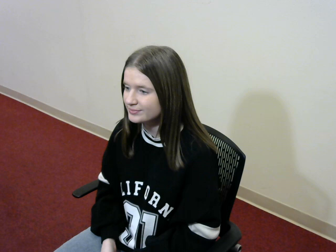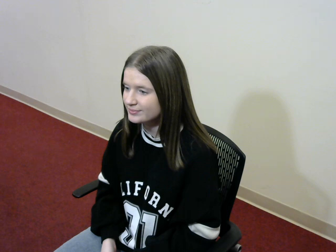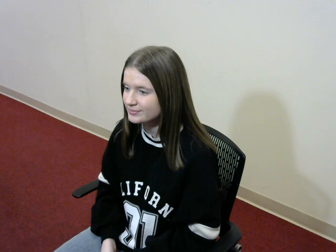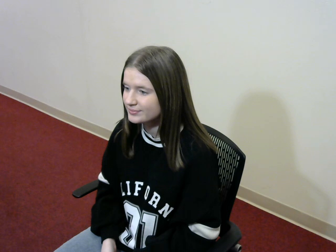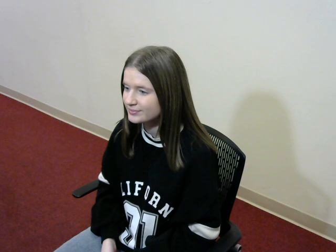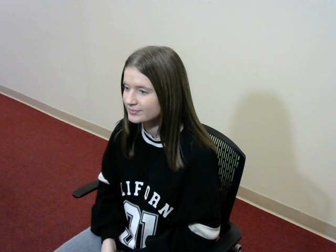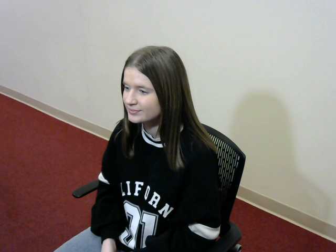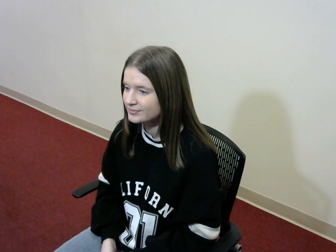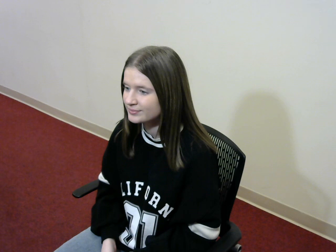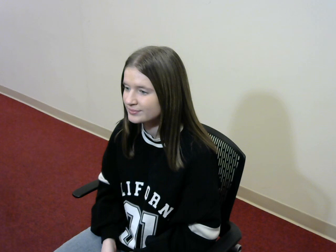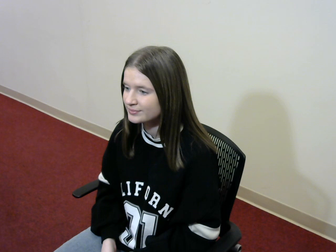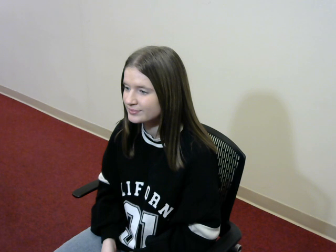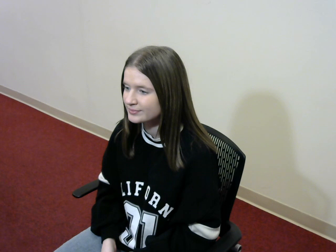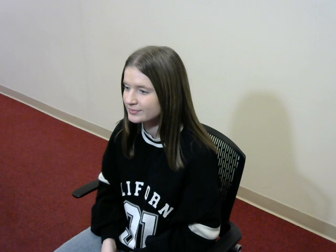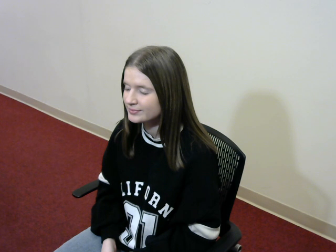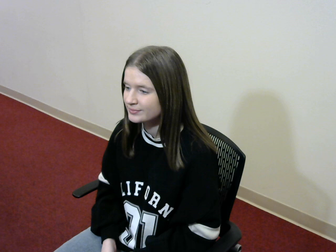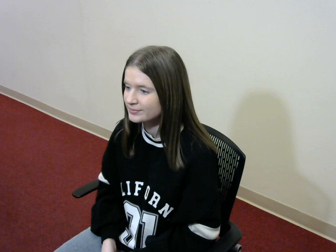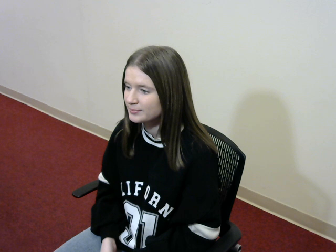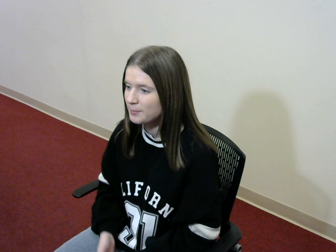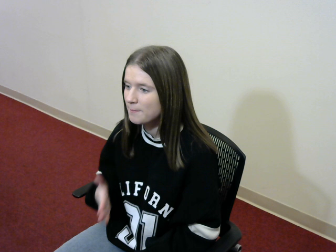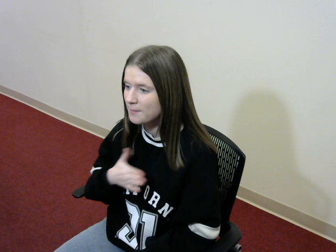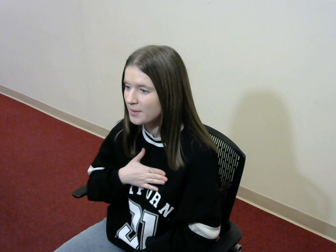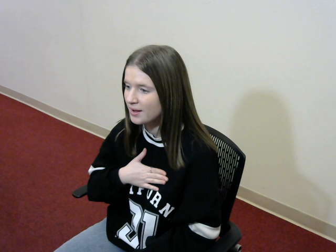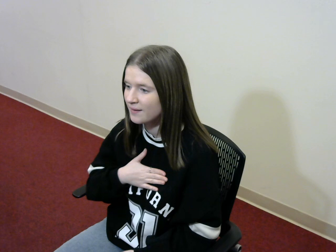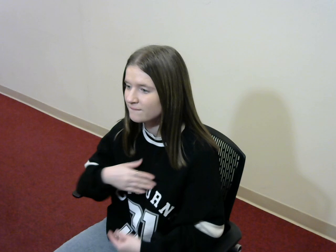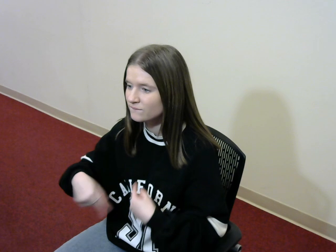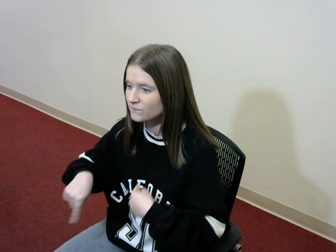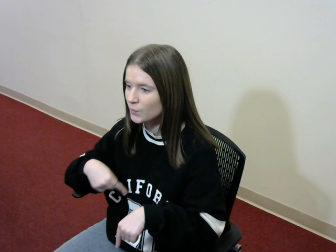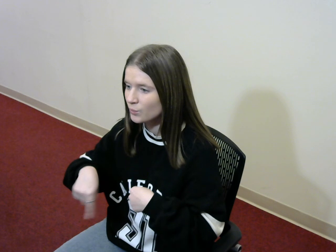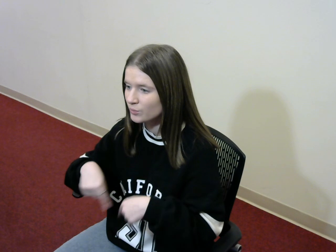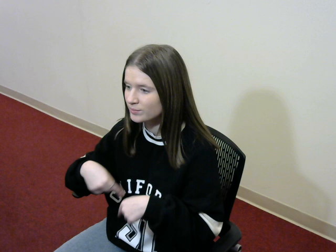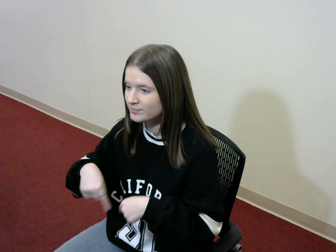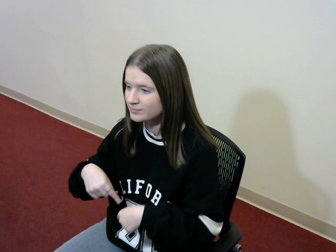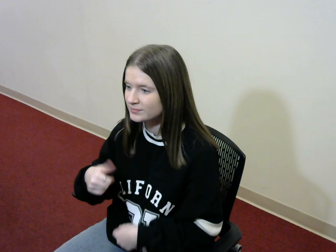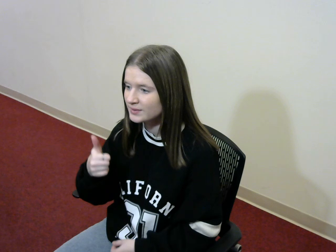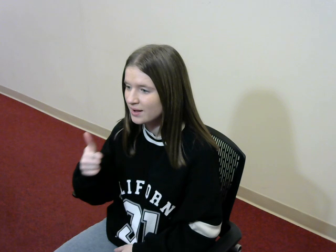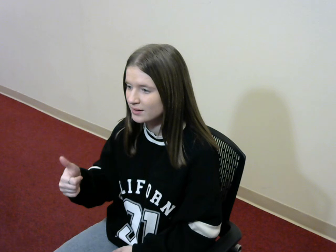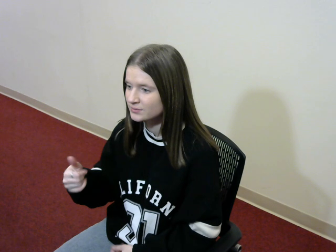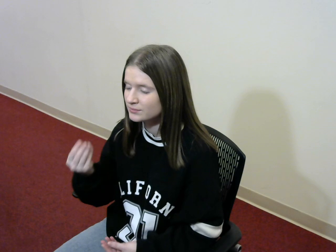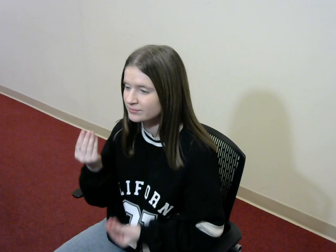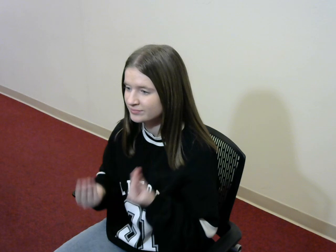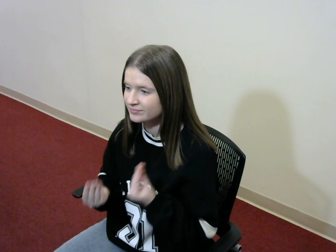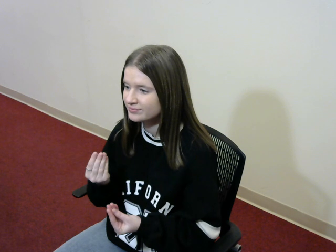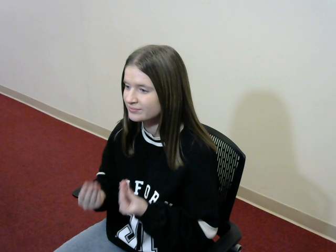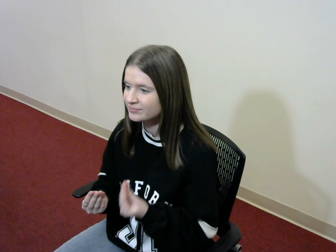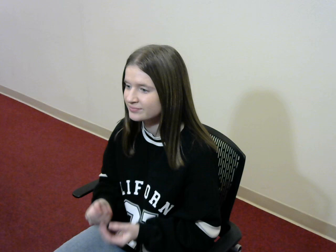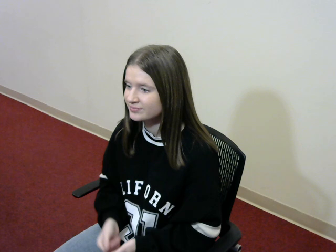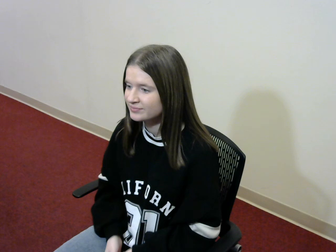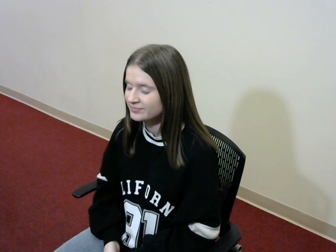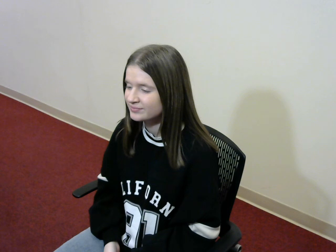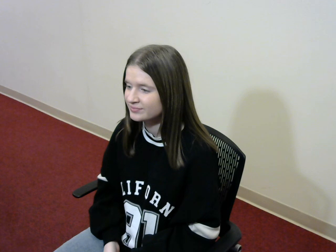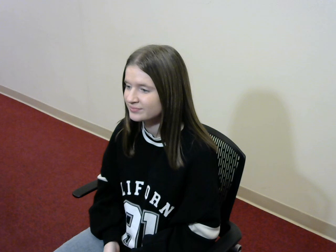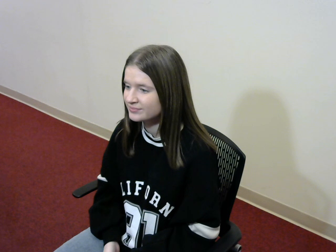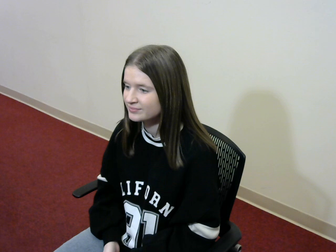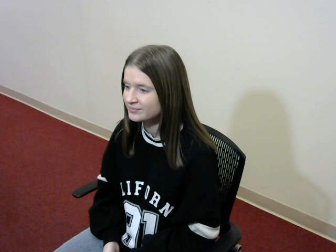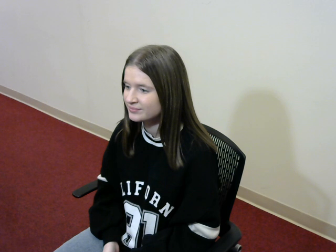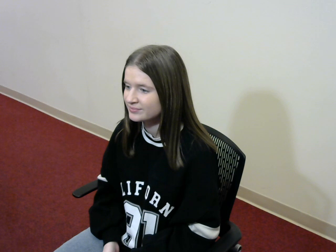Mən futbolu yaxşı oynayıram